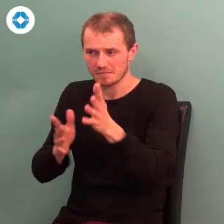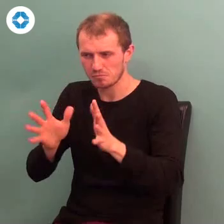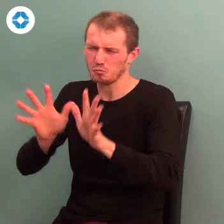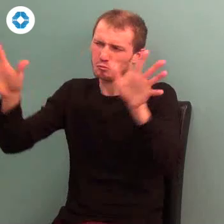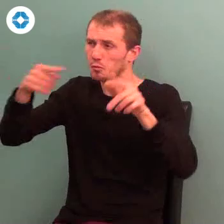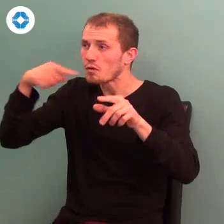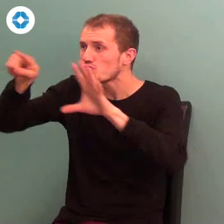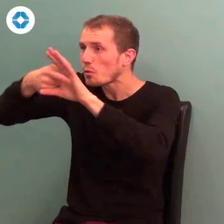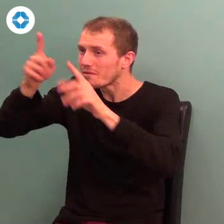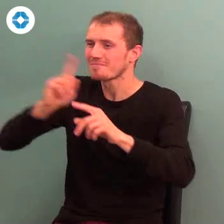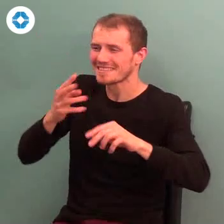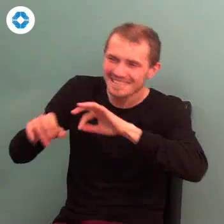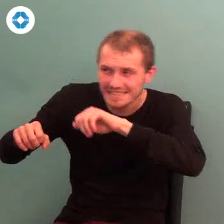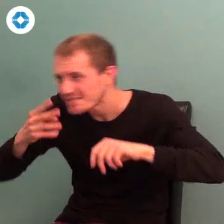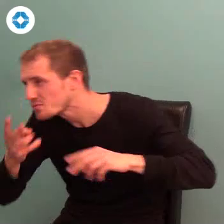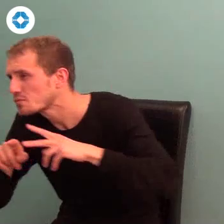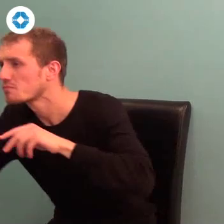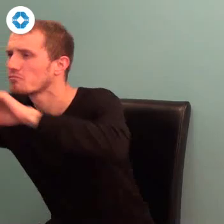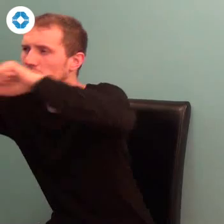Zauważył tę dziurę i idzie do niej, zagląda.